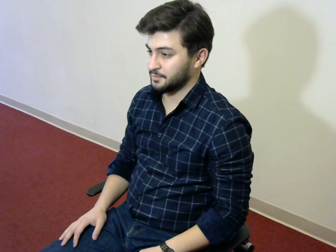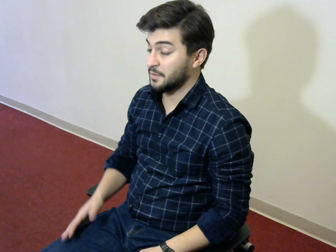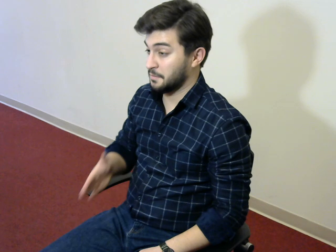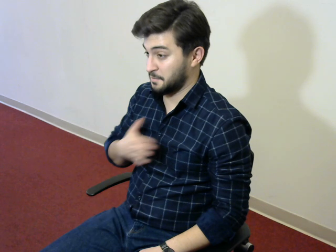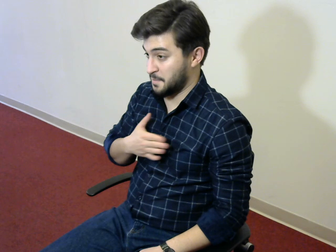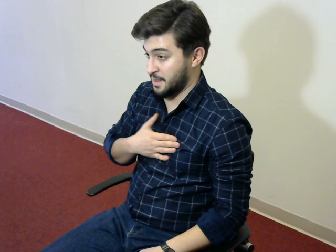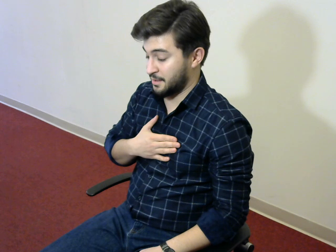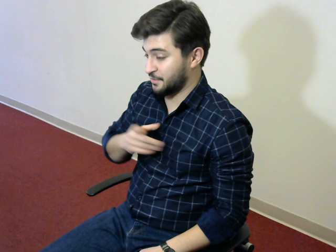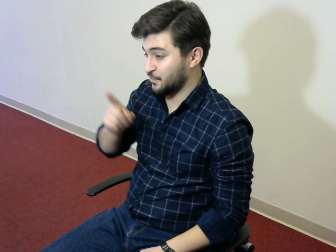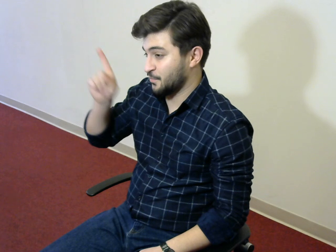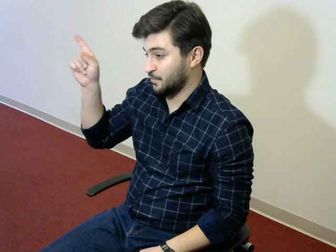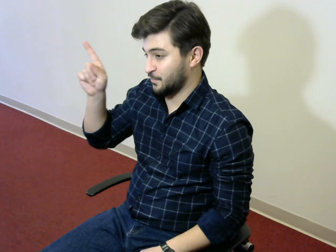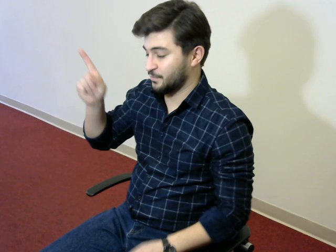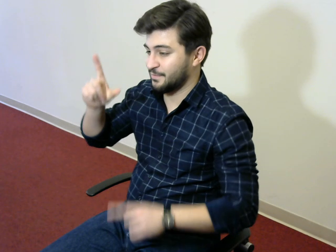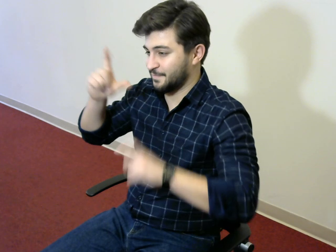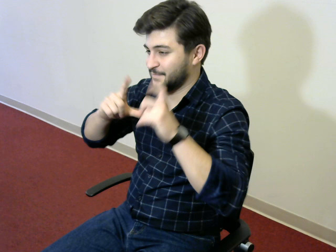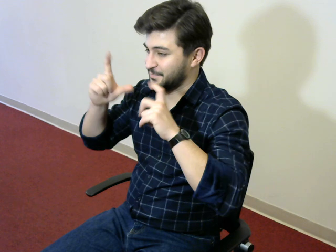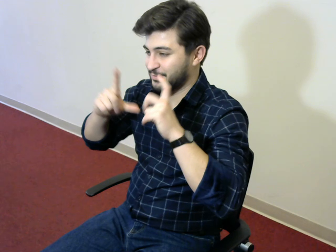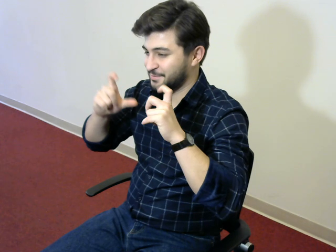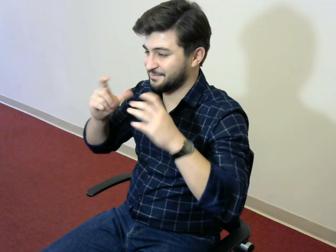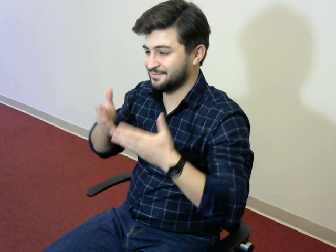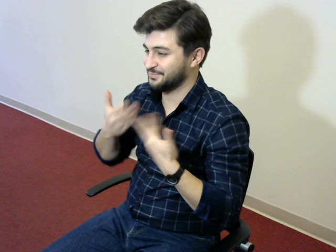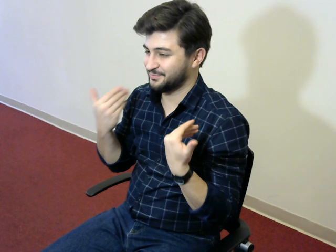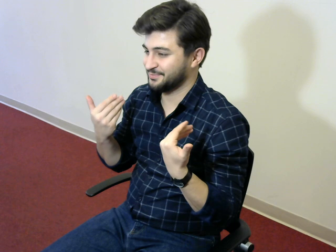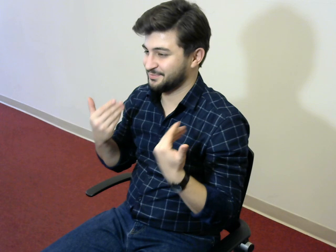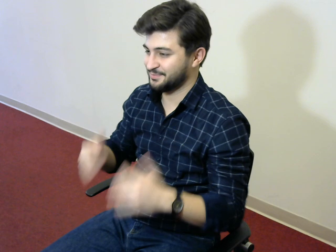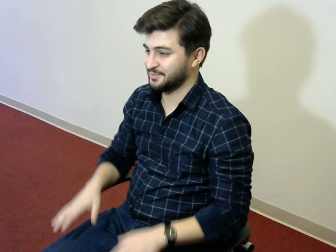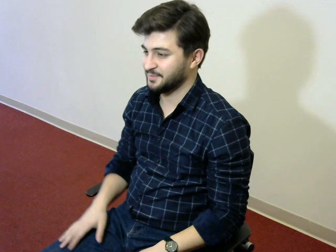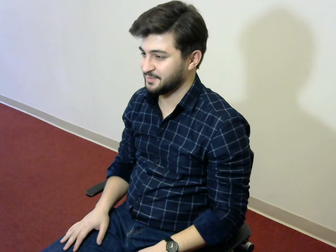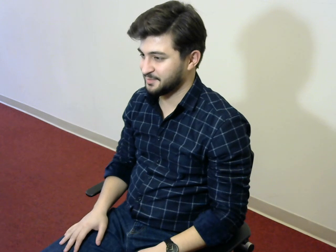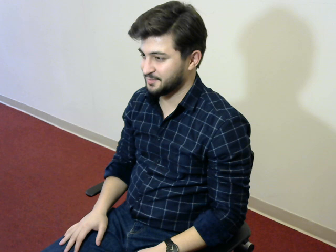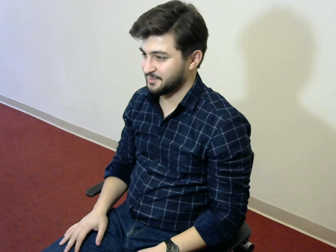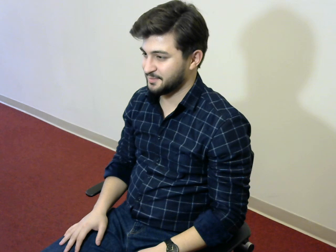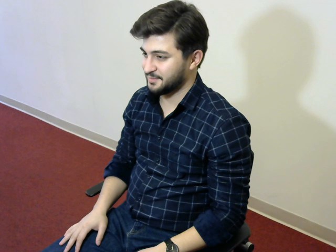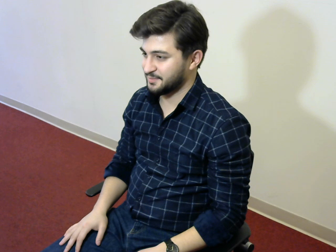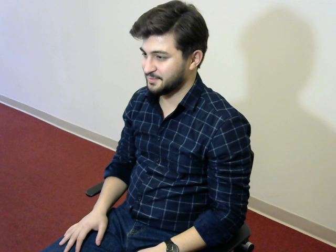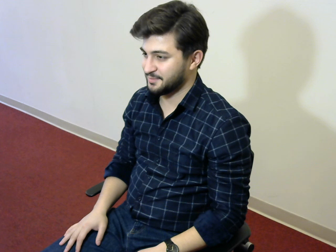Məndə onun şəkli yoxdur